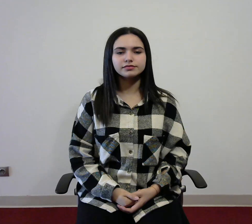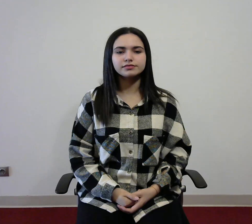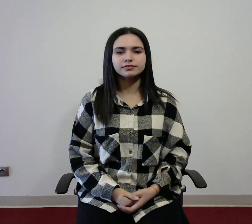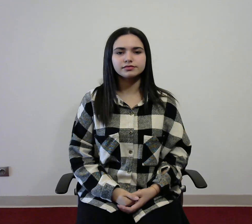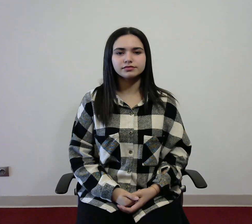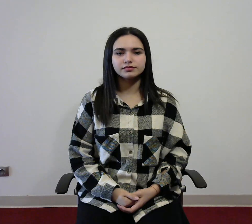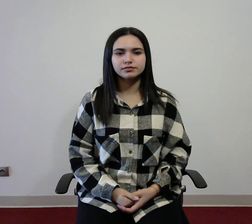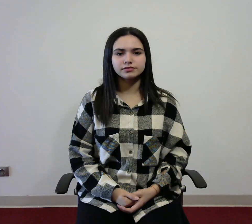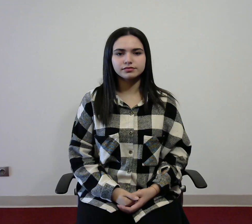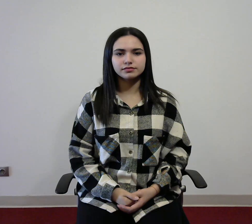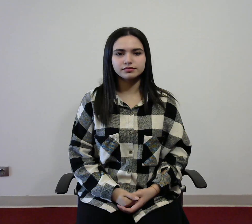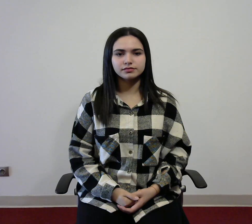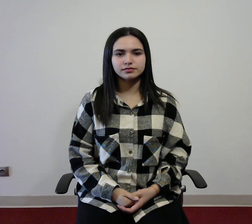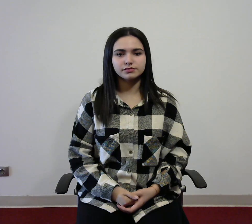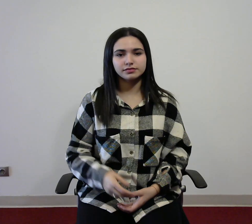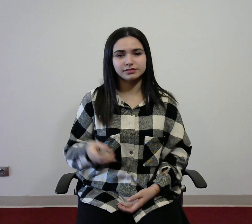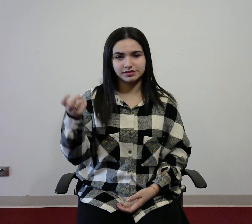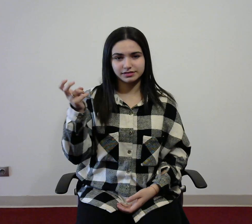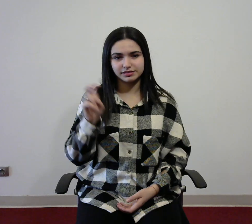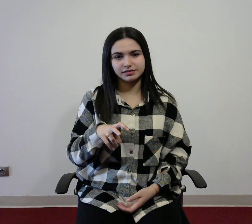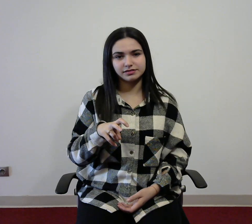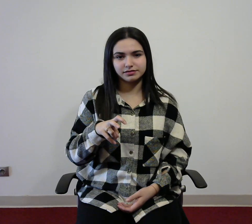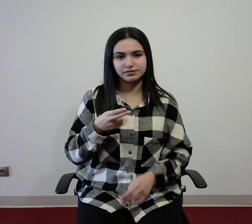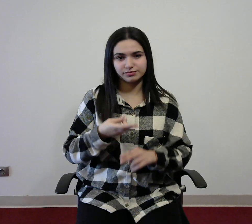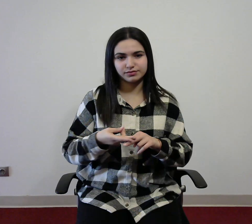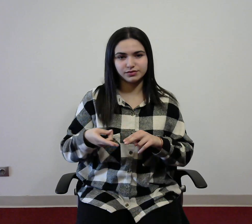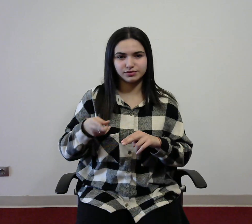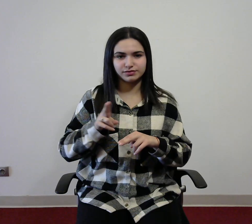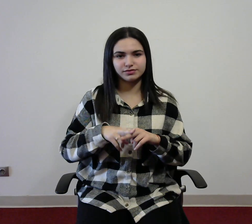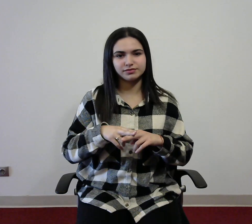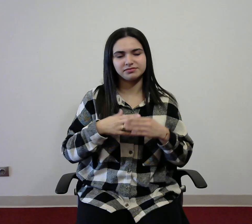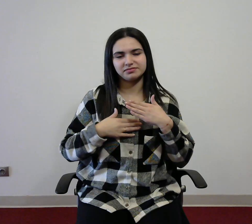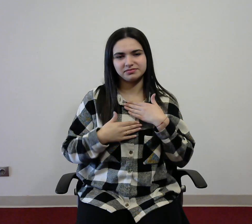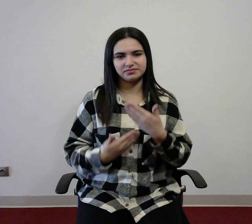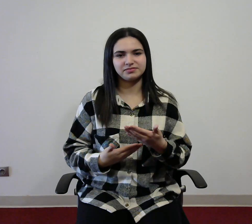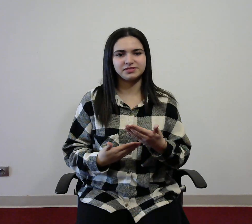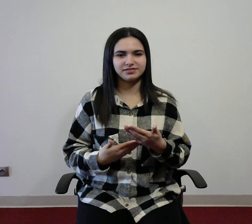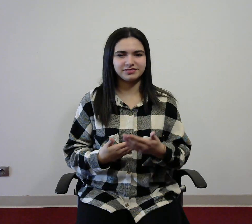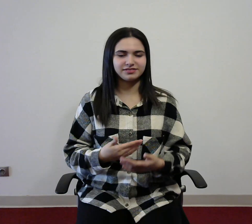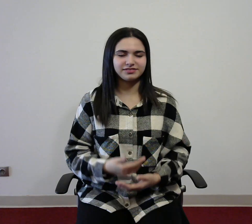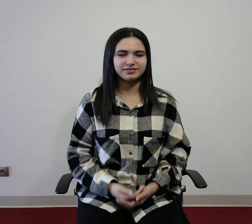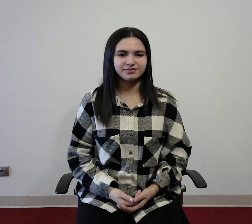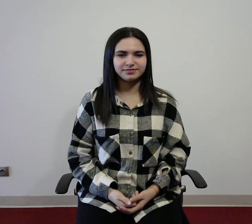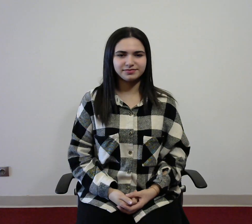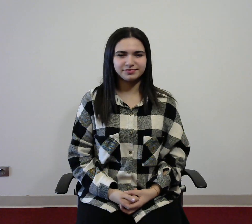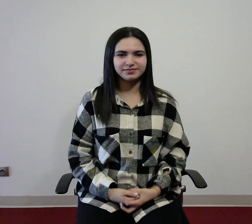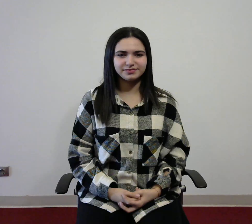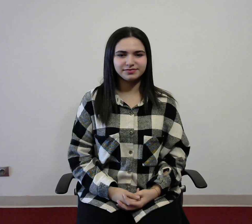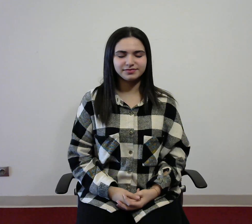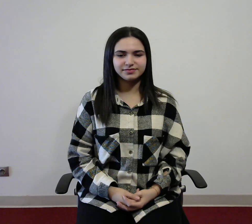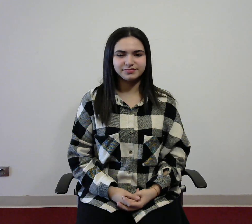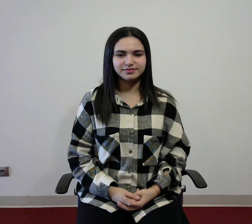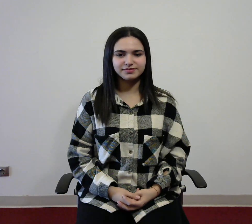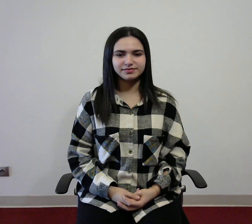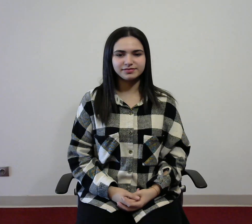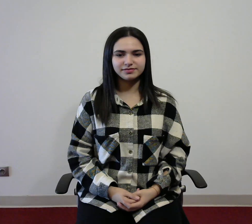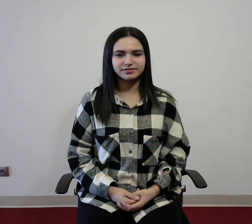Gəldiyinizə görə minnətdaram